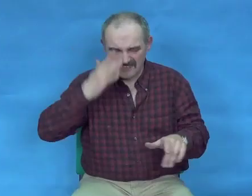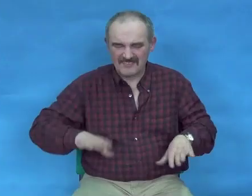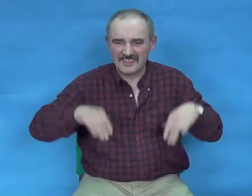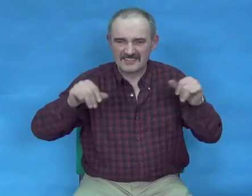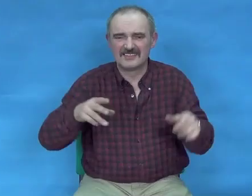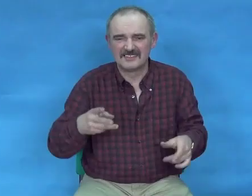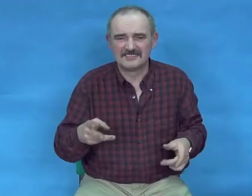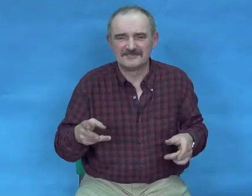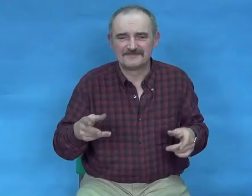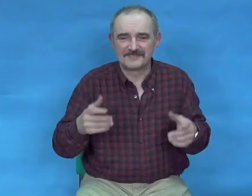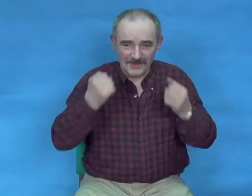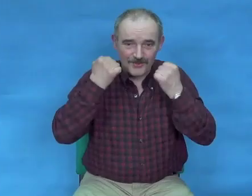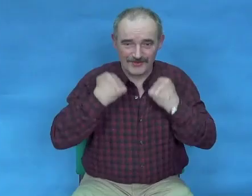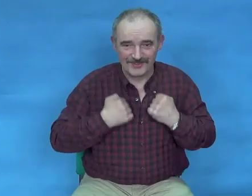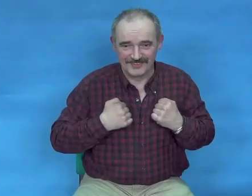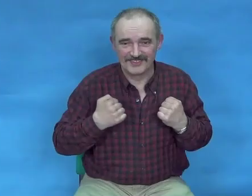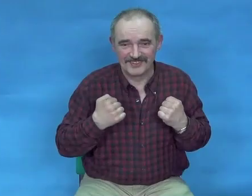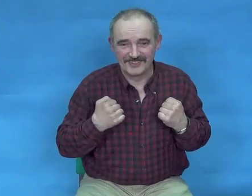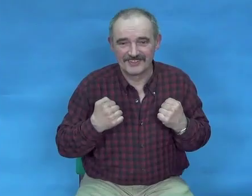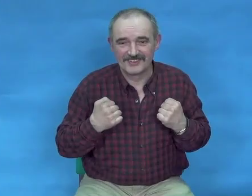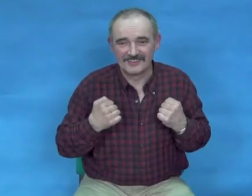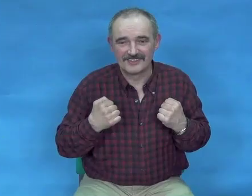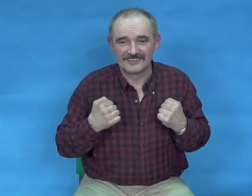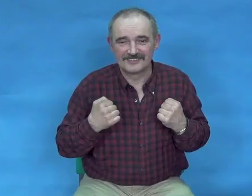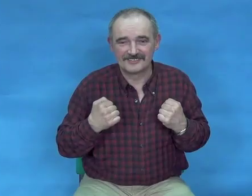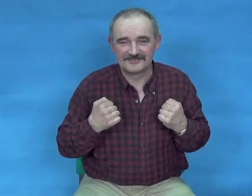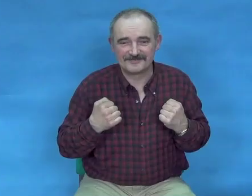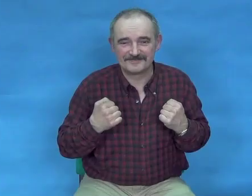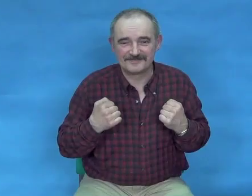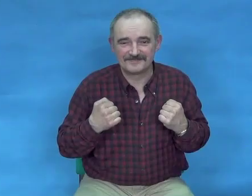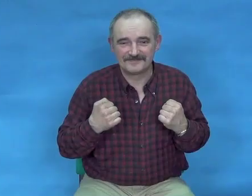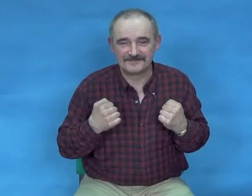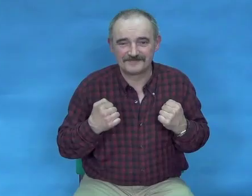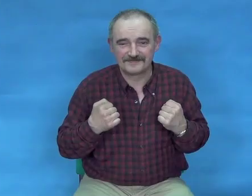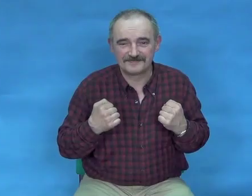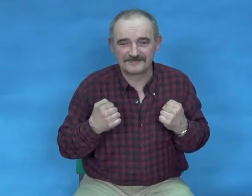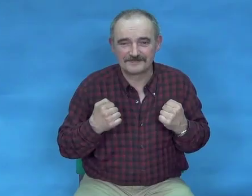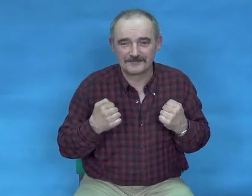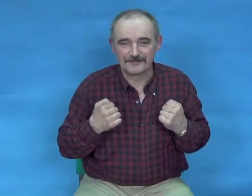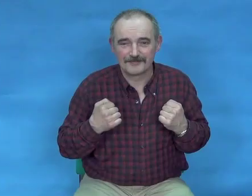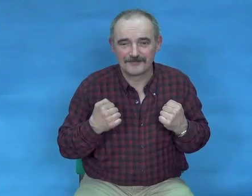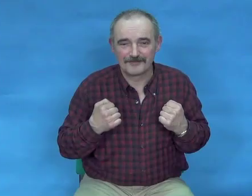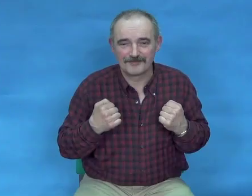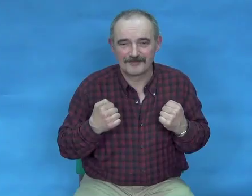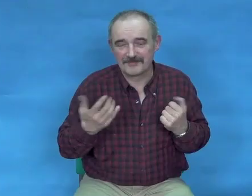Wszedł do ubrania.